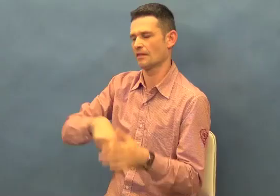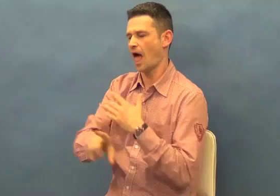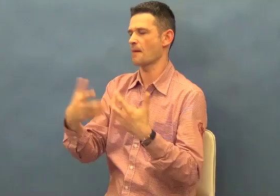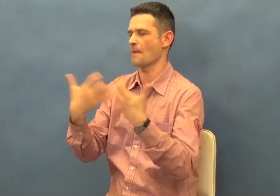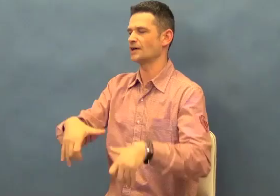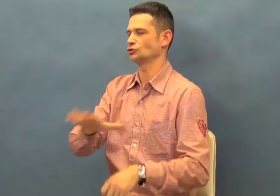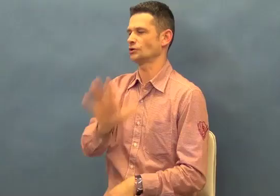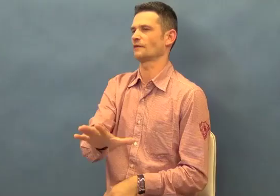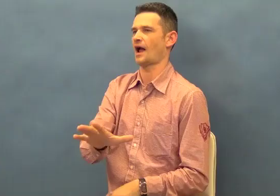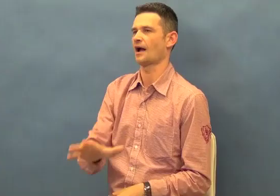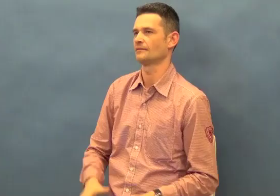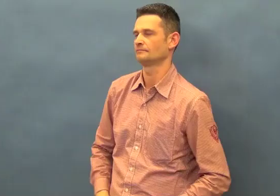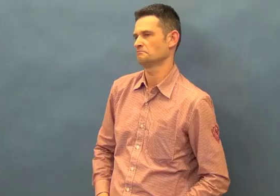To jest tylko dla maszyn.